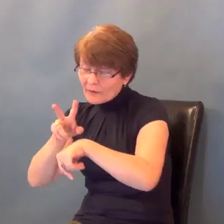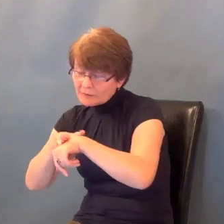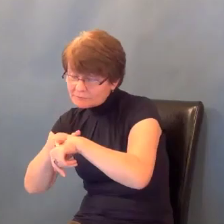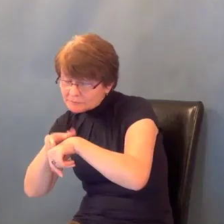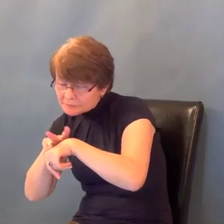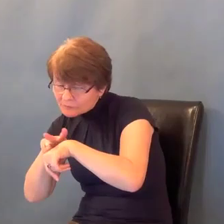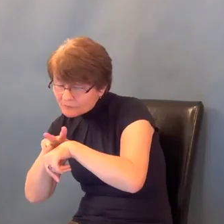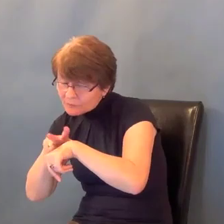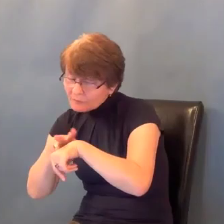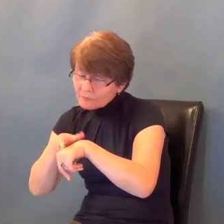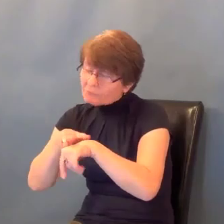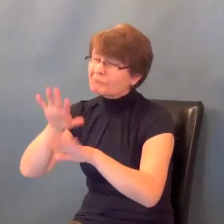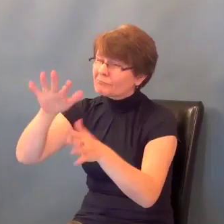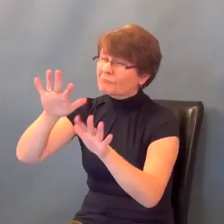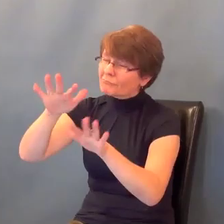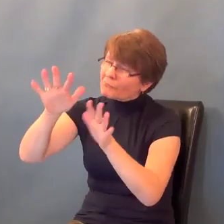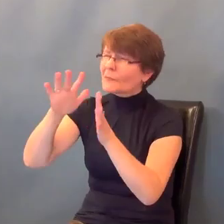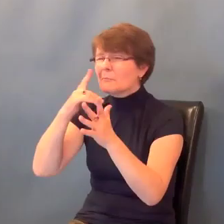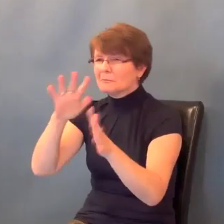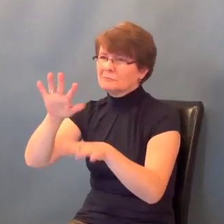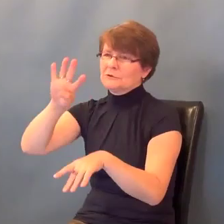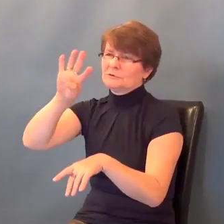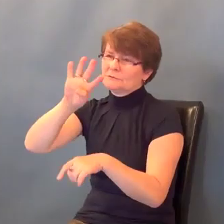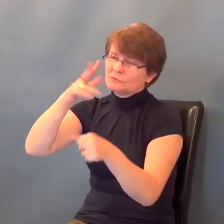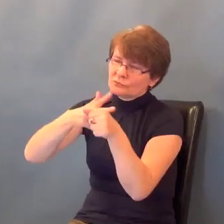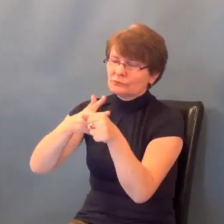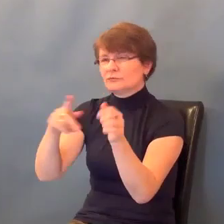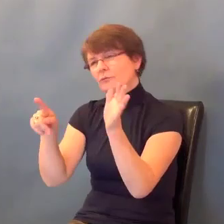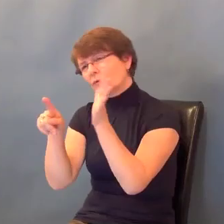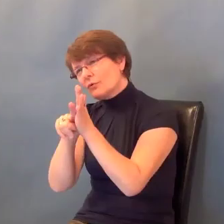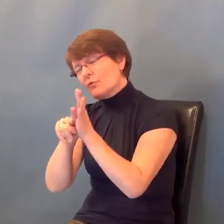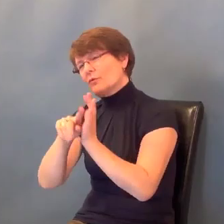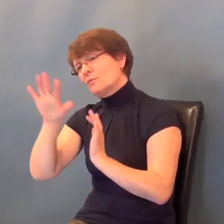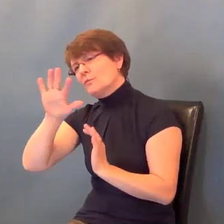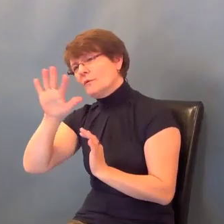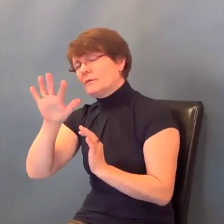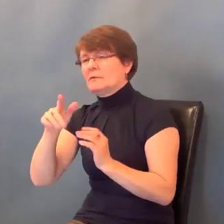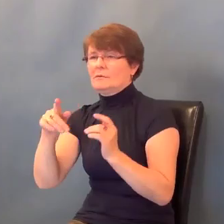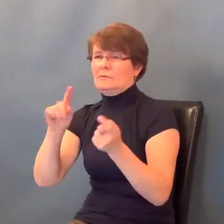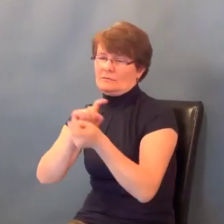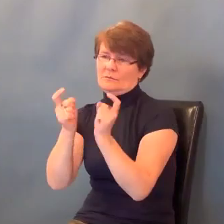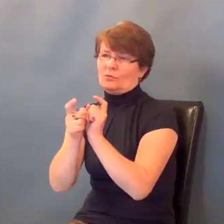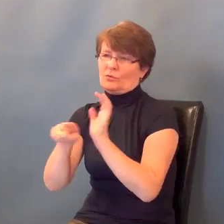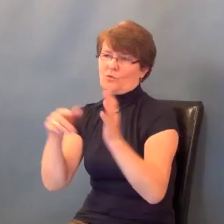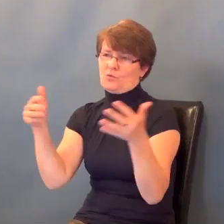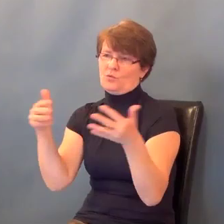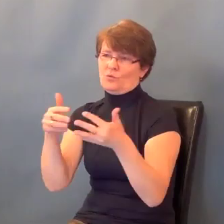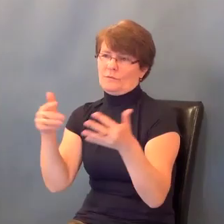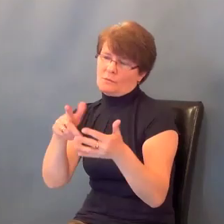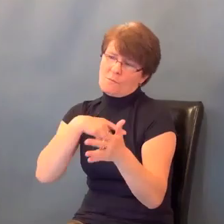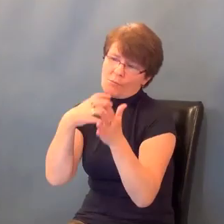Godzina około 4.30 do 5.00 w klubie.